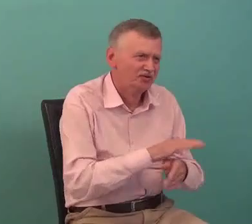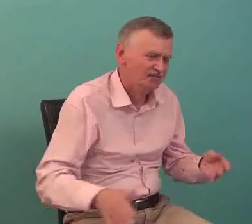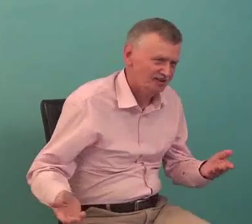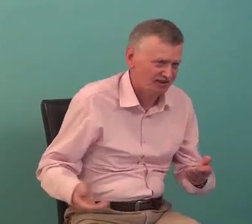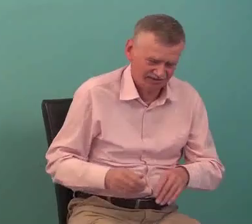Lepiej.